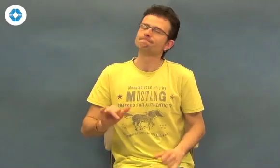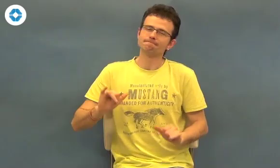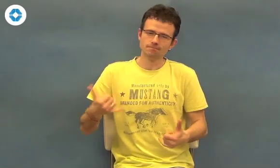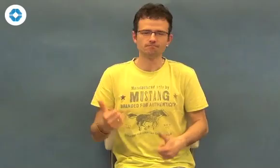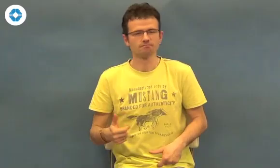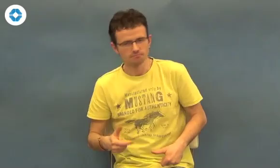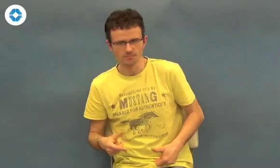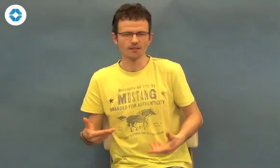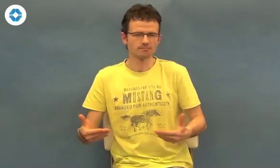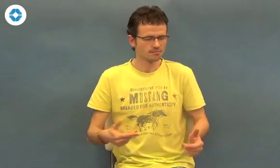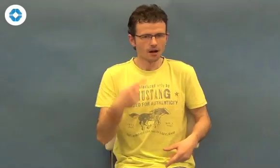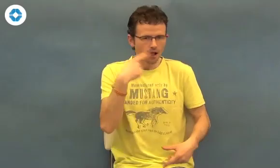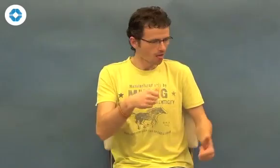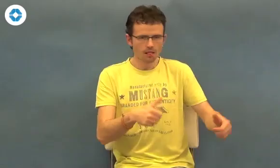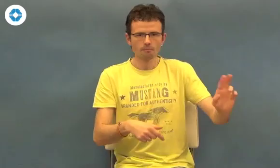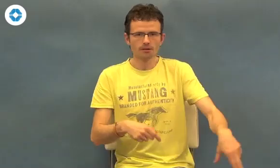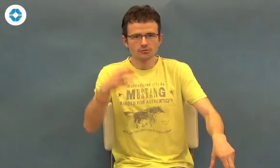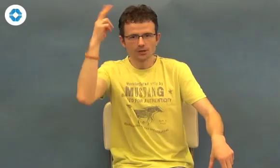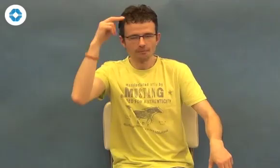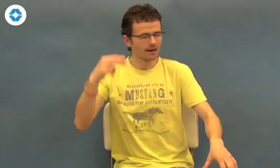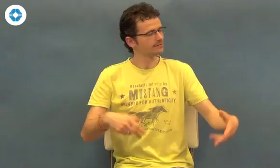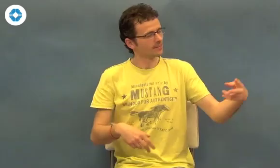Zaczęli już iść, ale zauważyli leżącą czapkę.